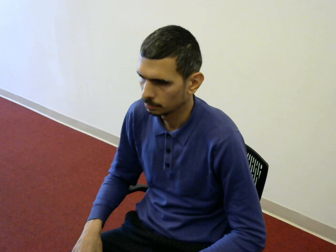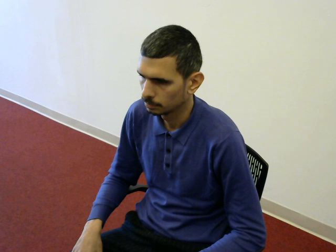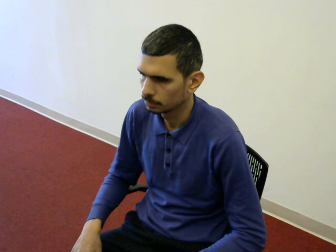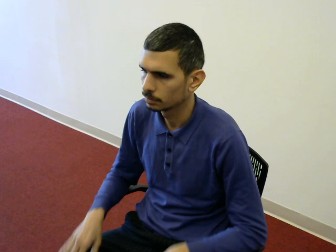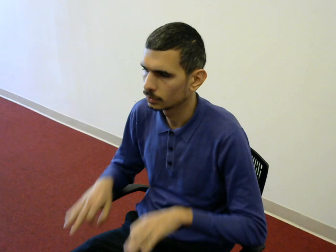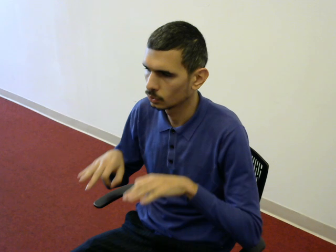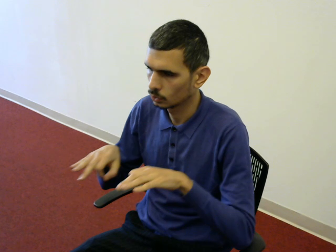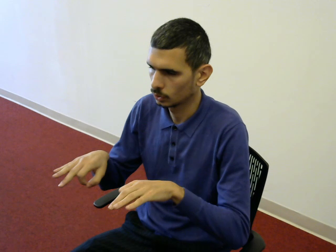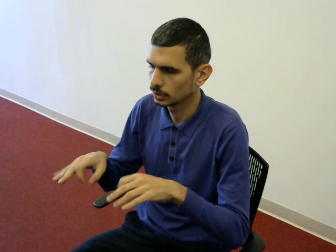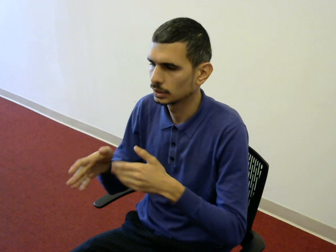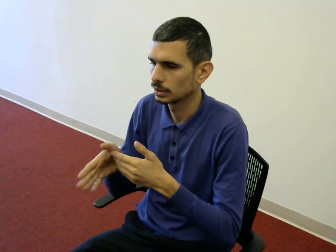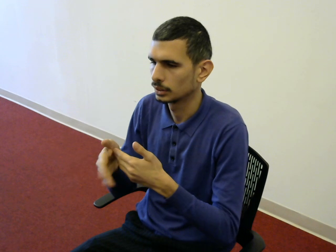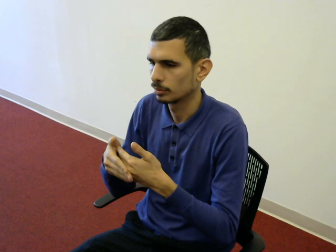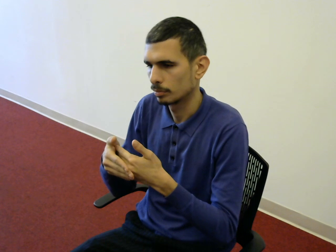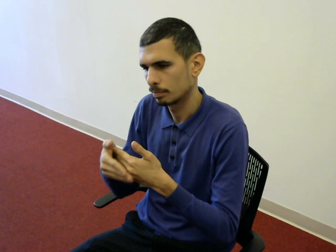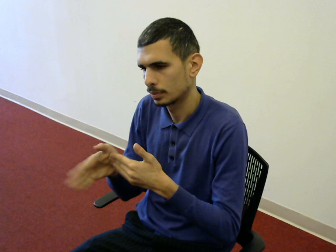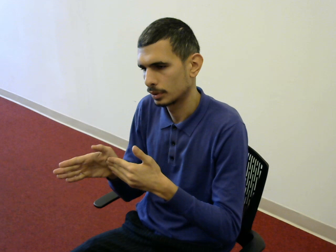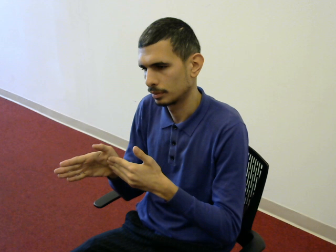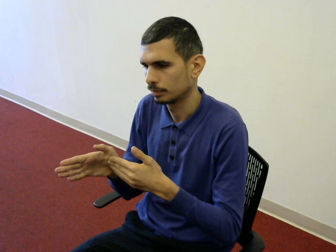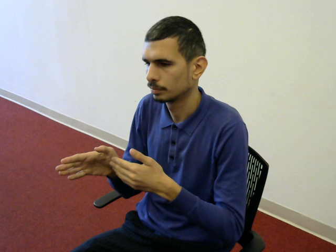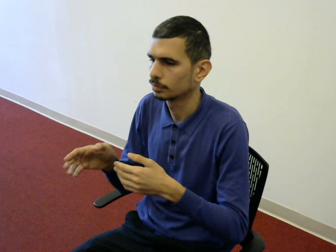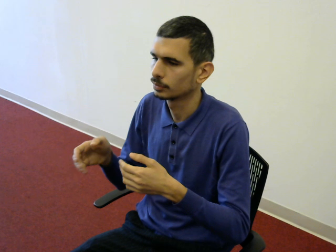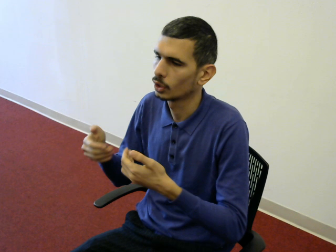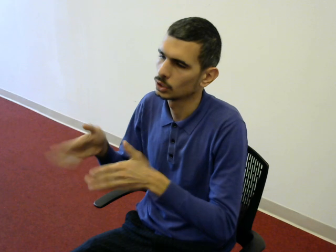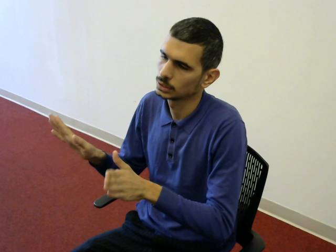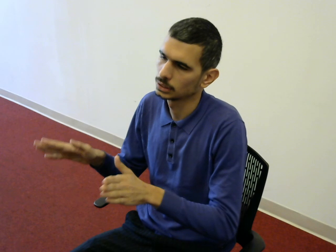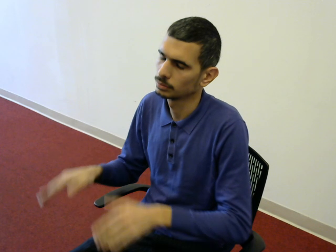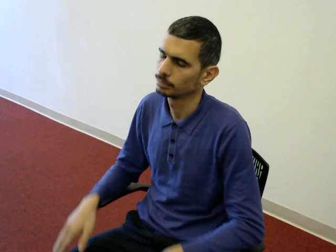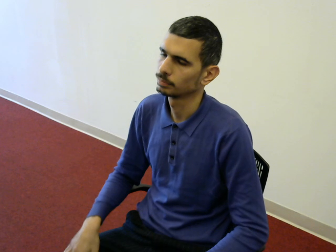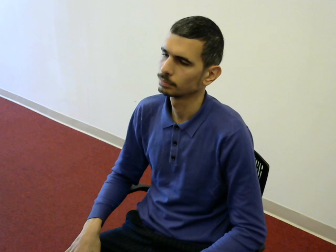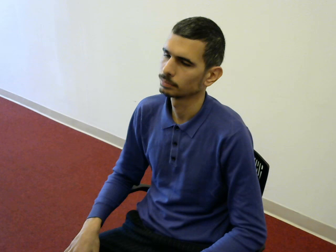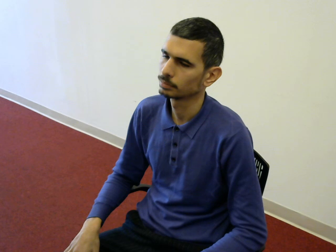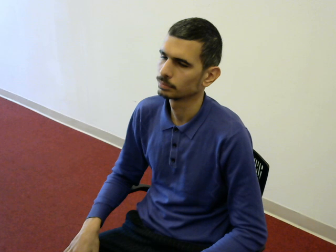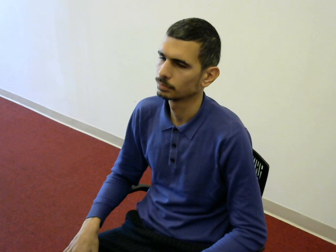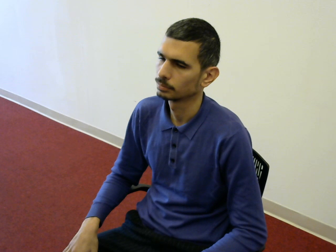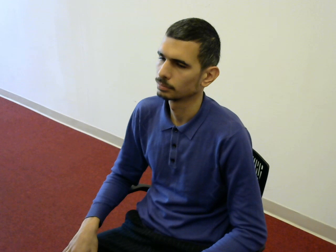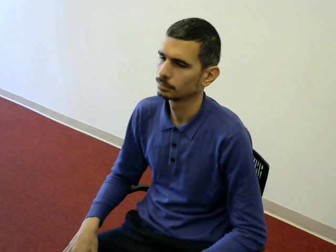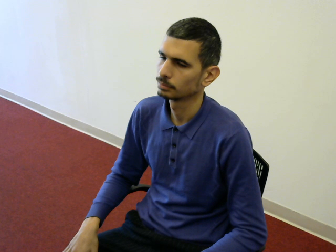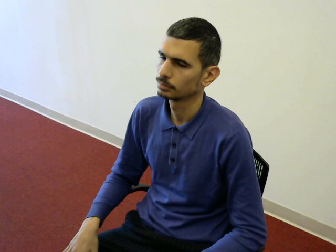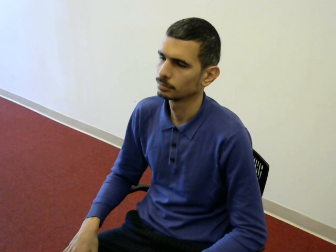Maşının qapısı açıqdır